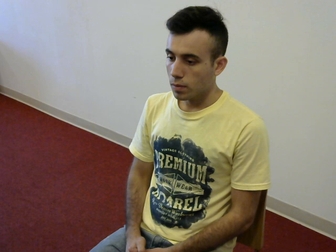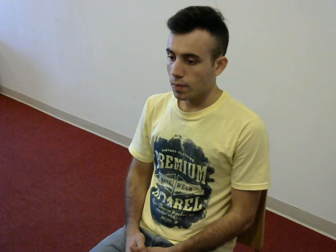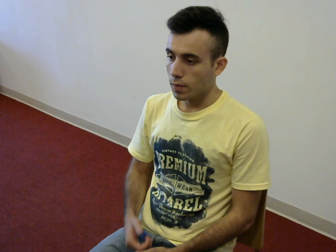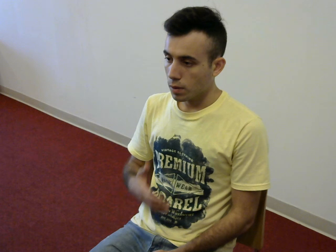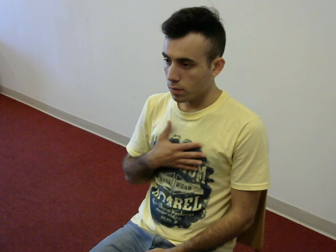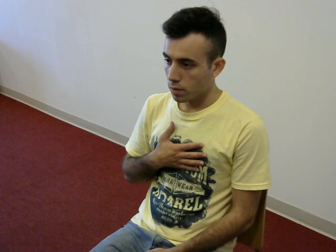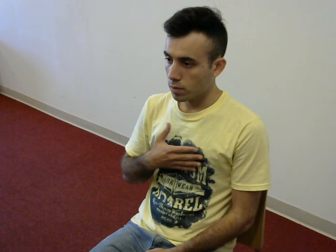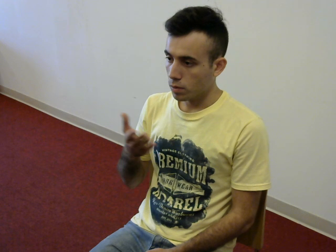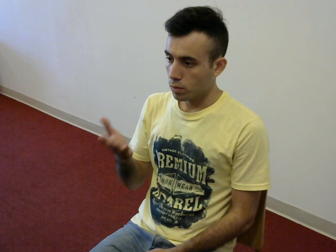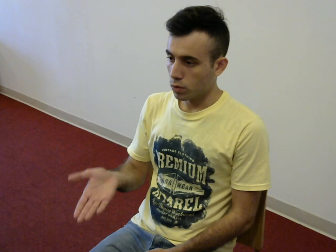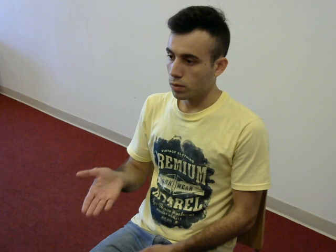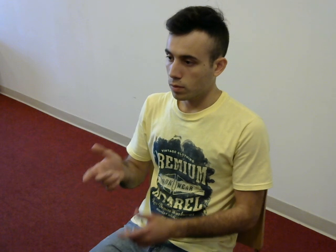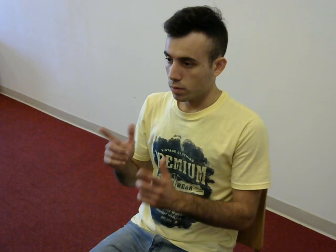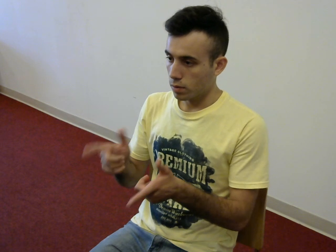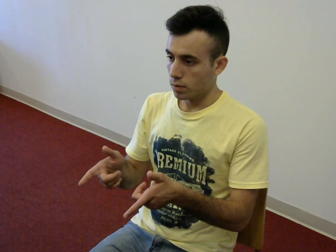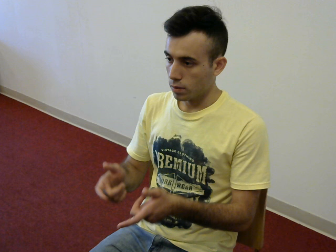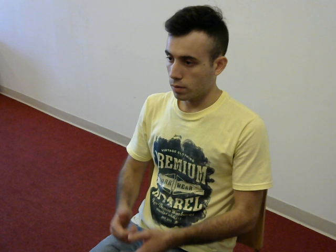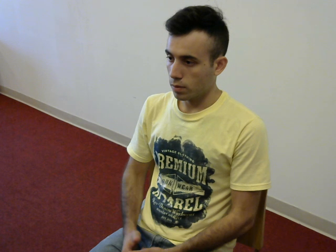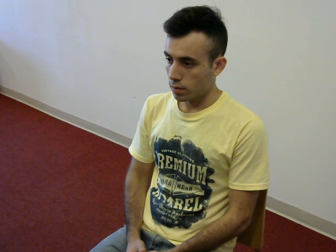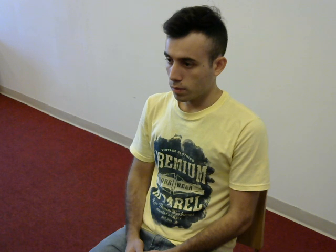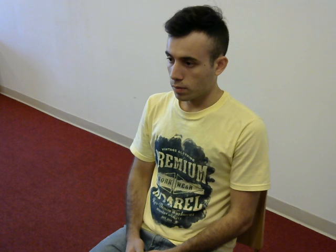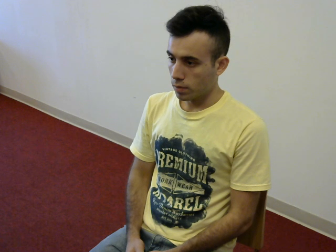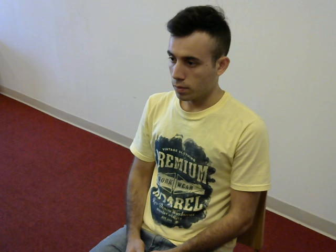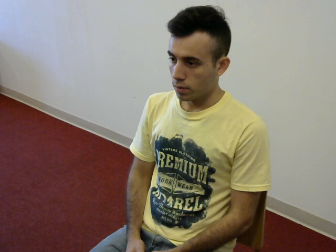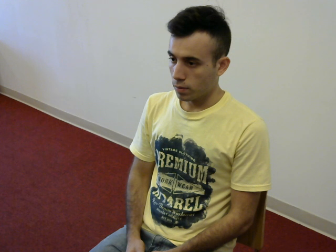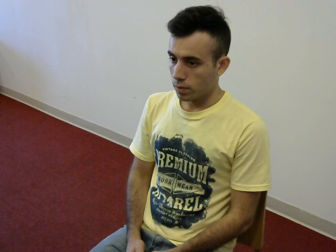Mən bununla razıyam